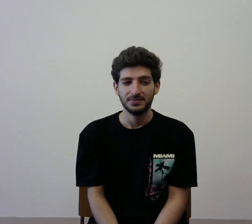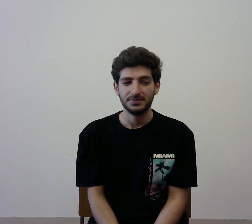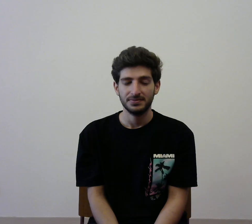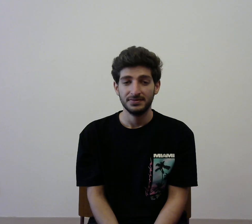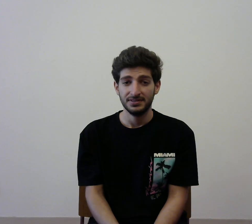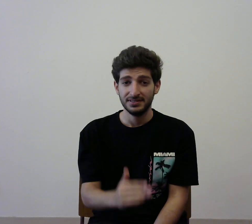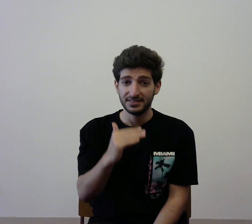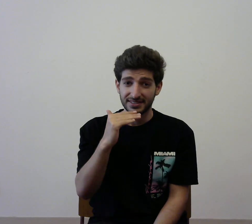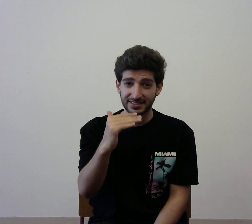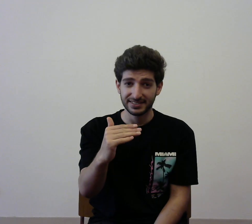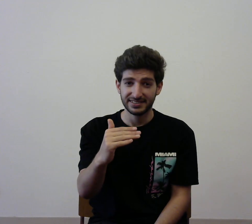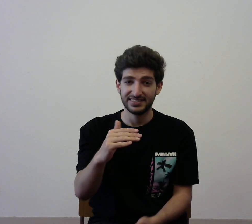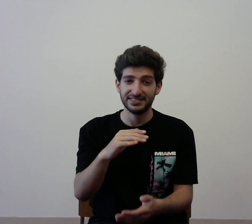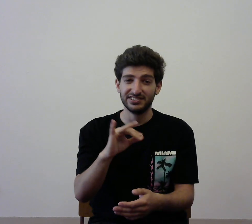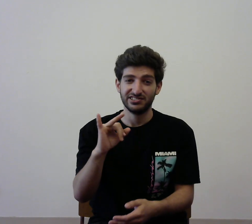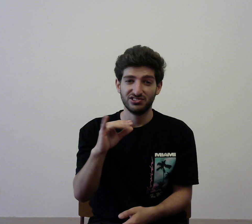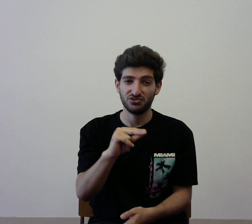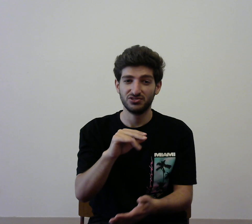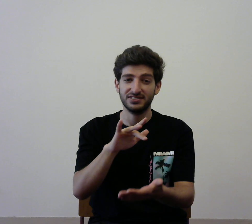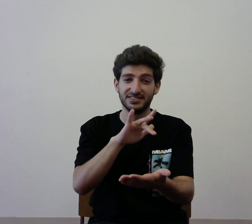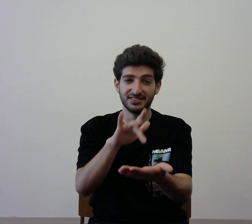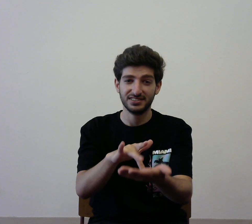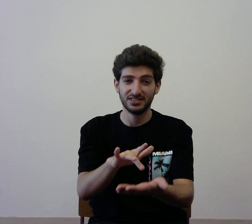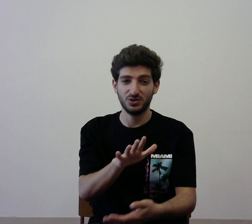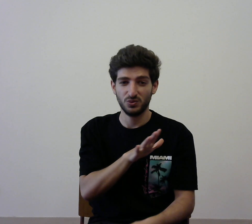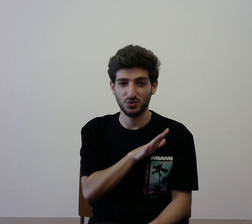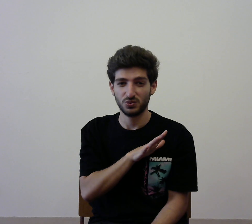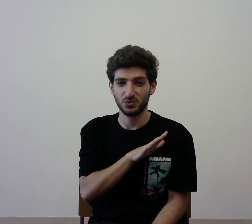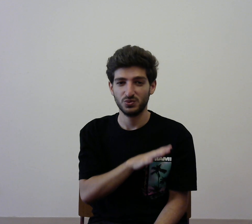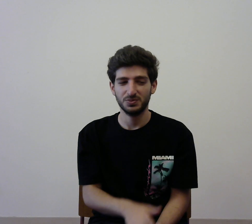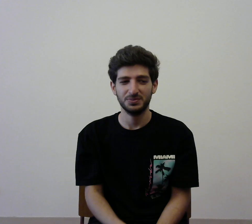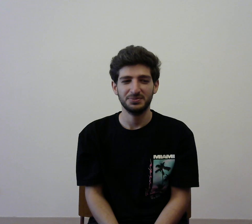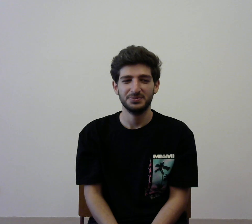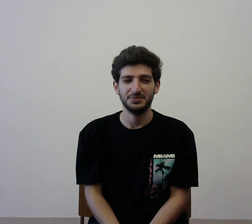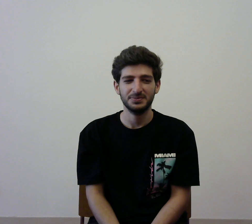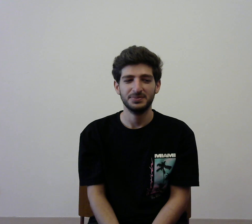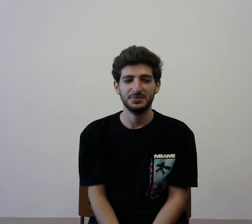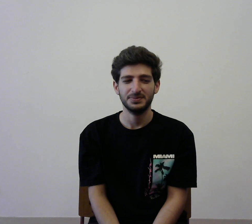Siz İçərişəhərdə olmusuz?